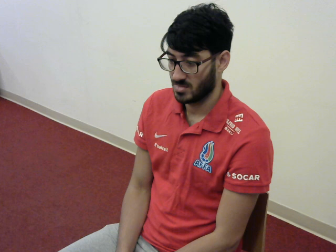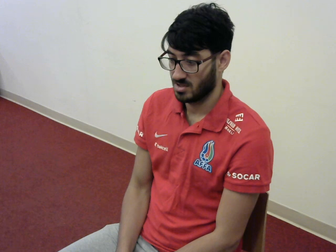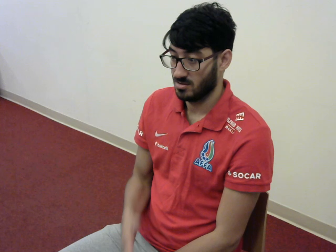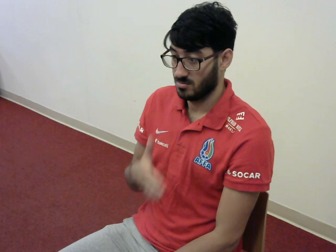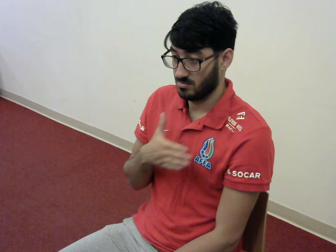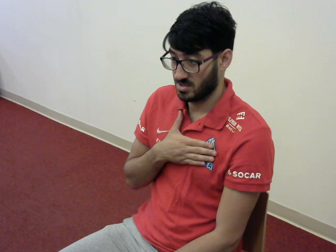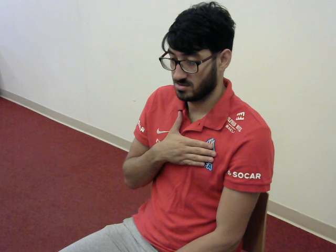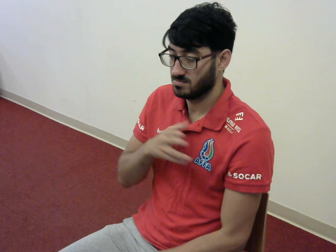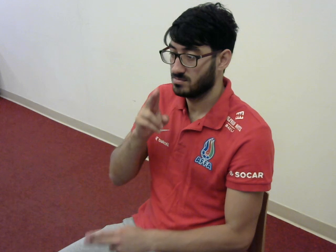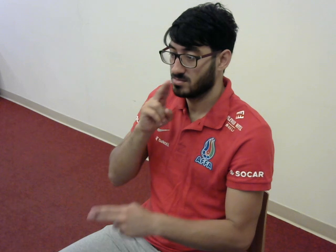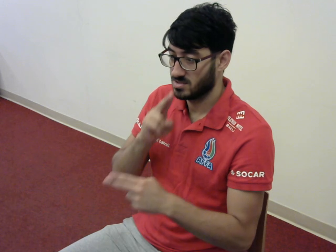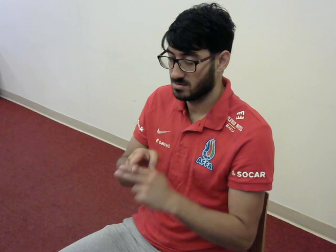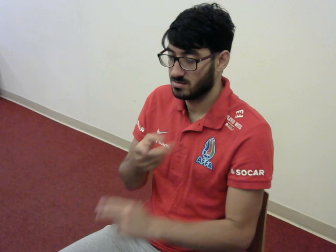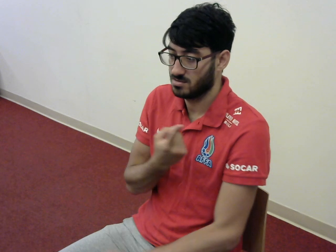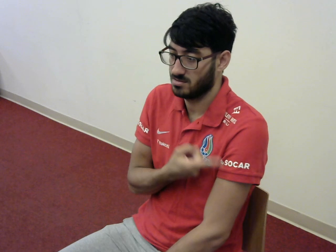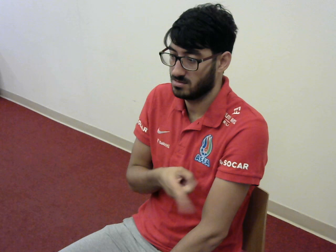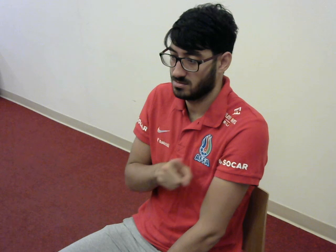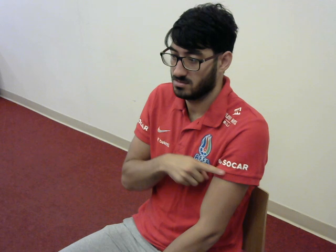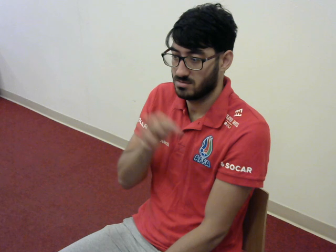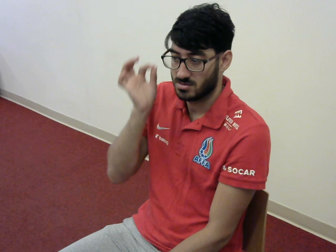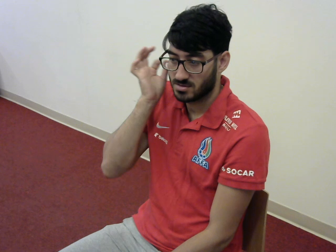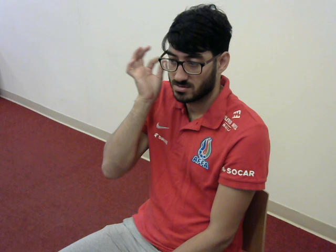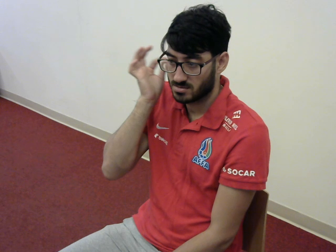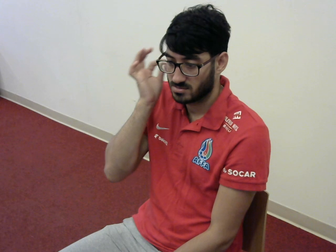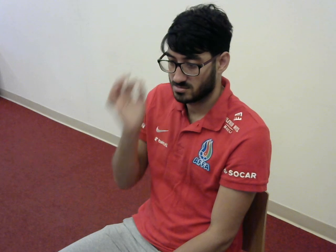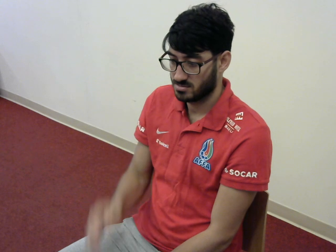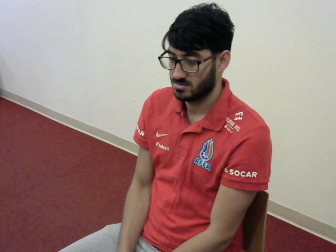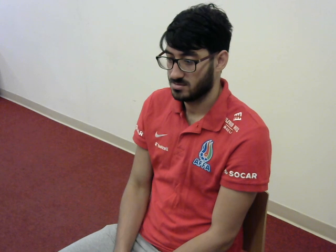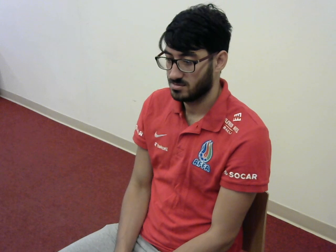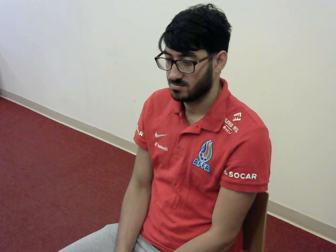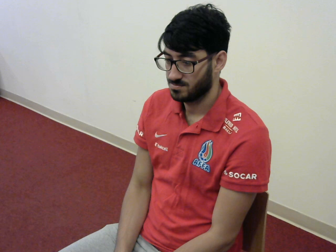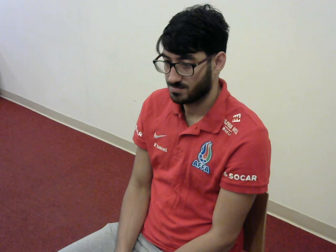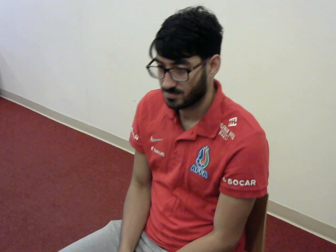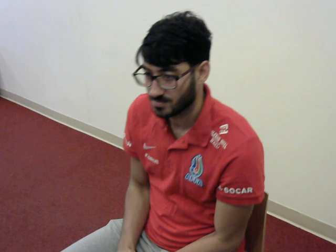Mənim bacım tibb bacısıdır